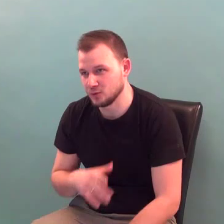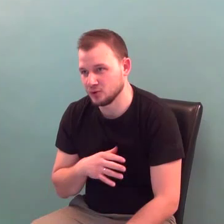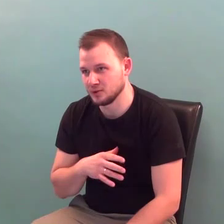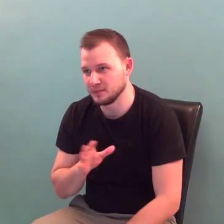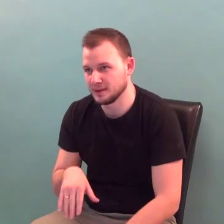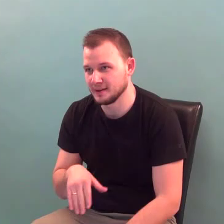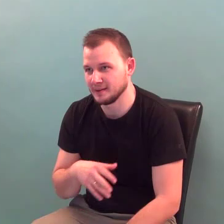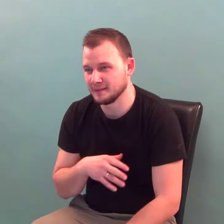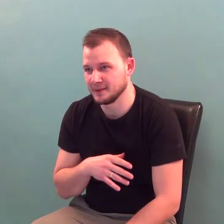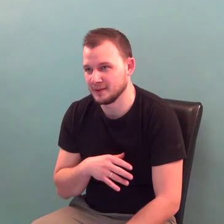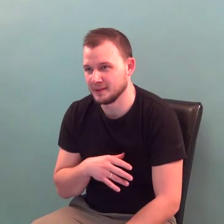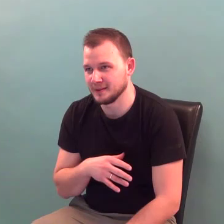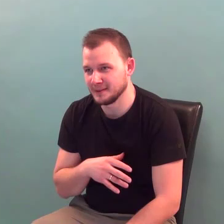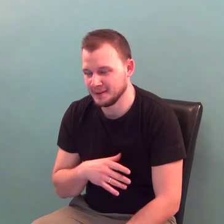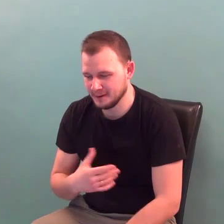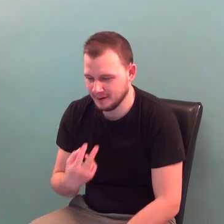Masz wolne?